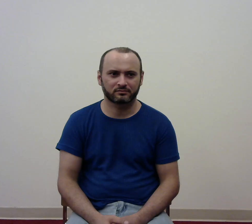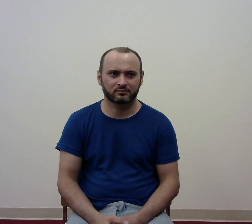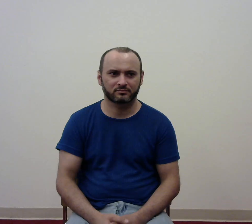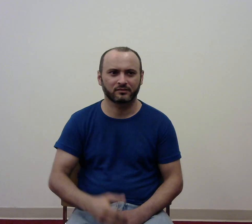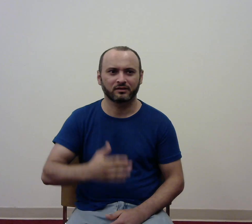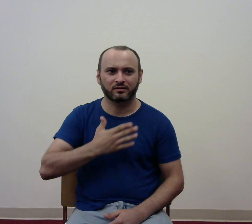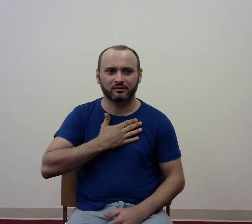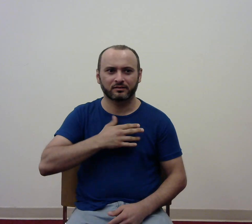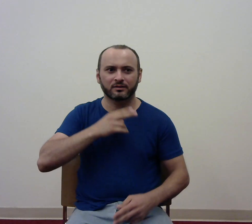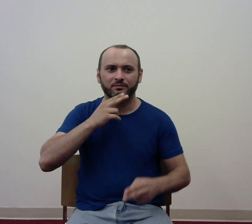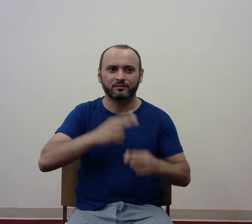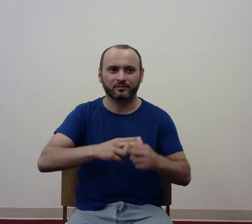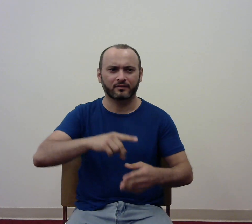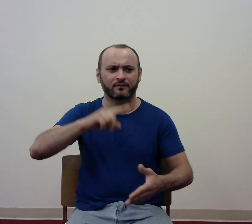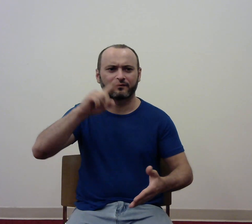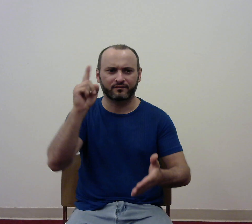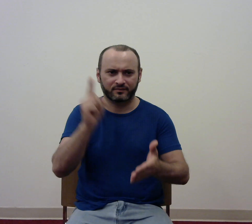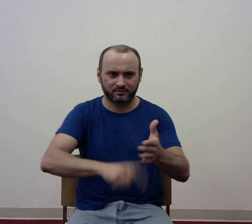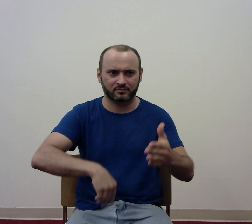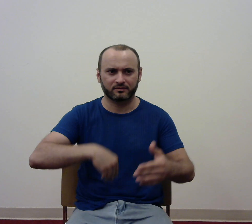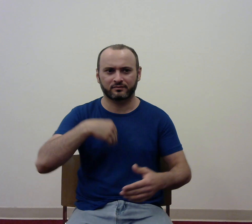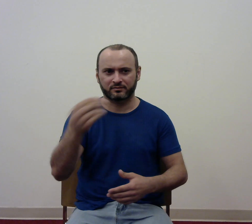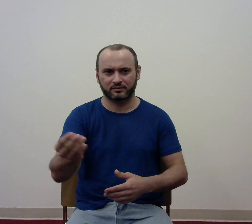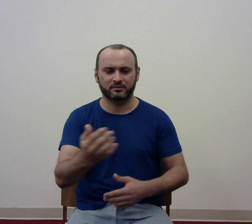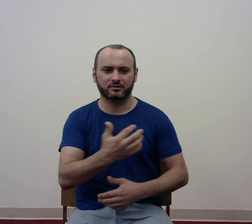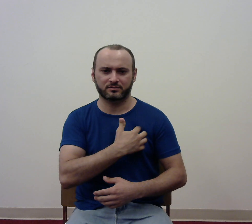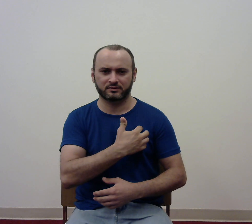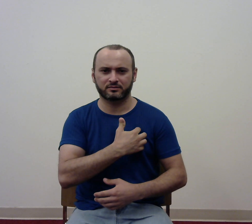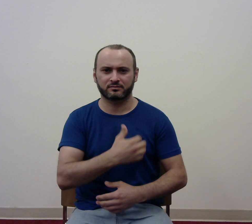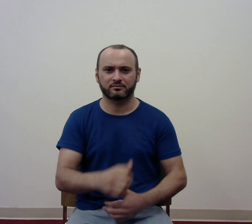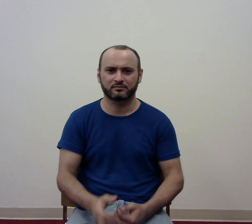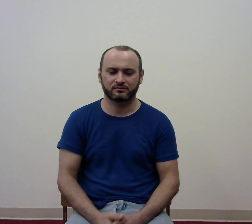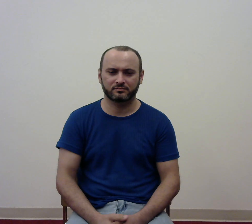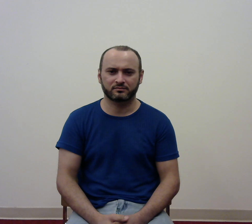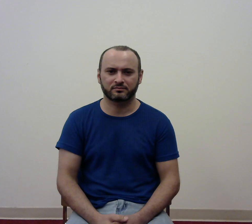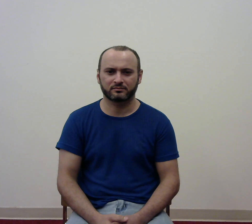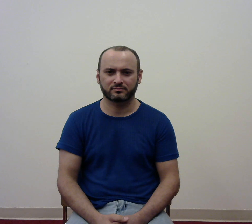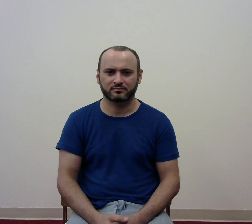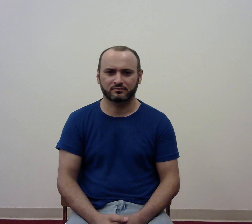Mən bacıma etibarnamə vermək istəyirəm